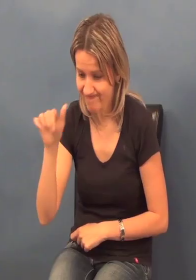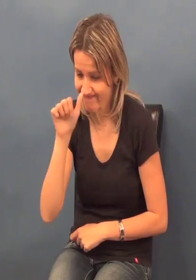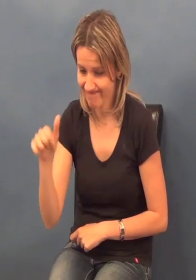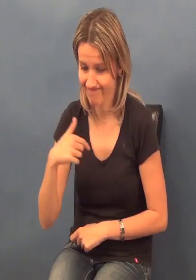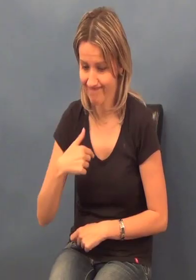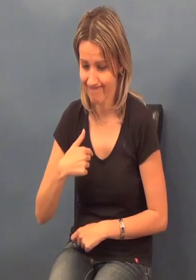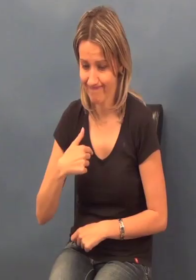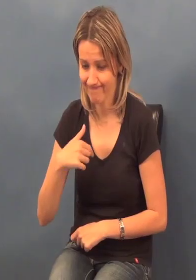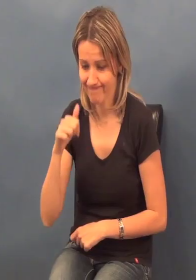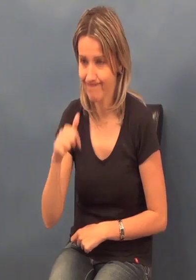Nie mogę.